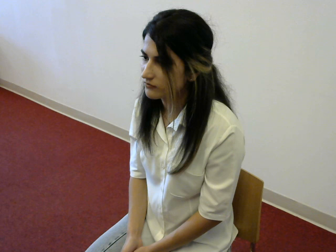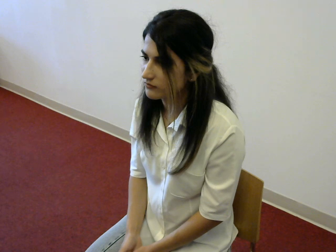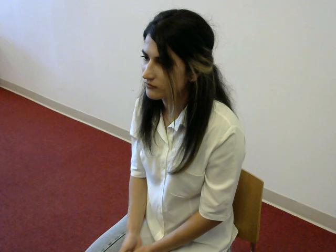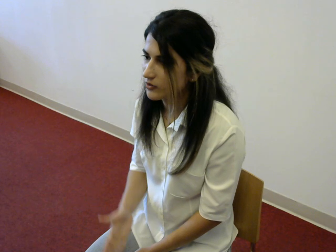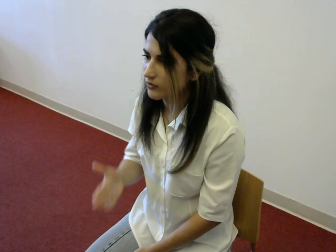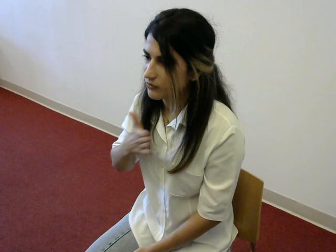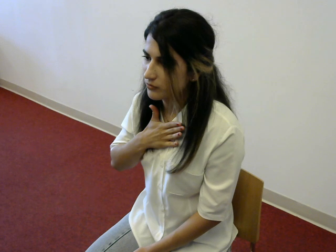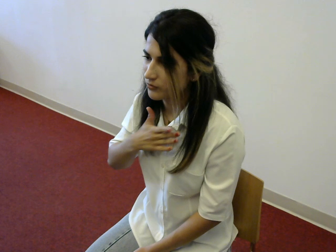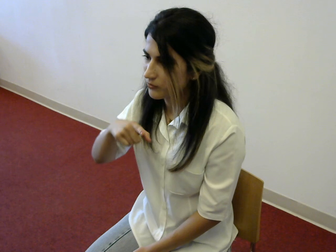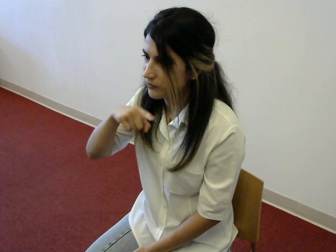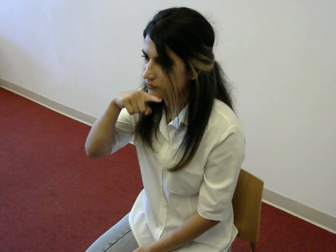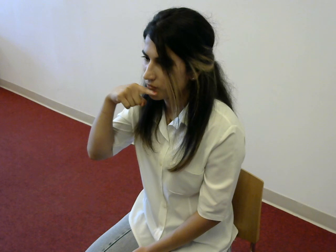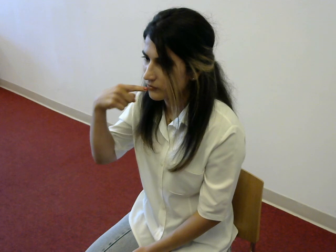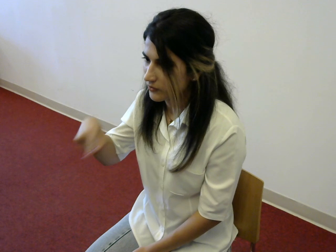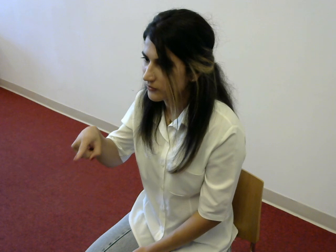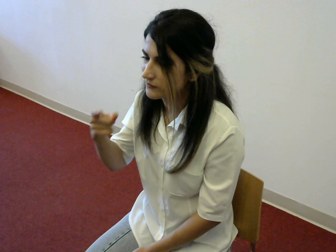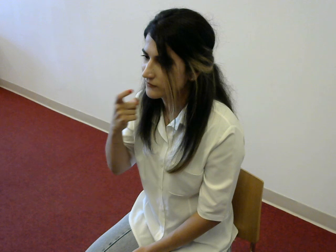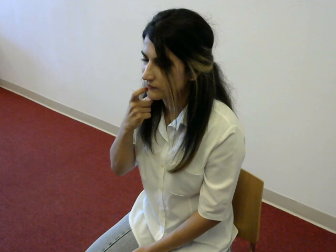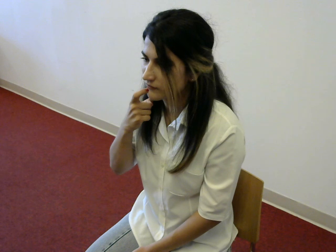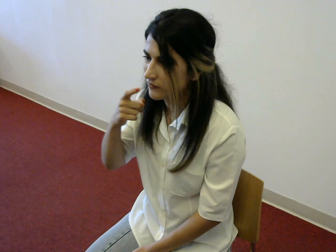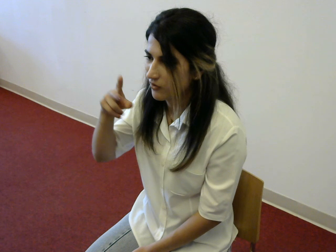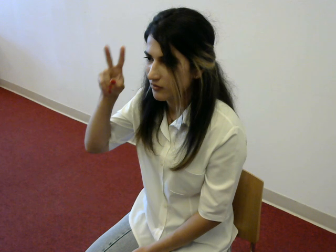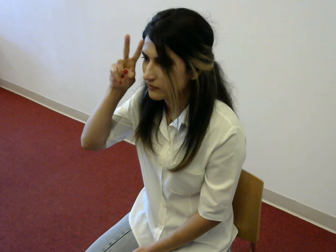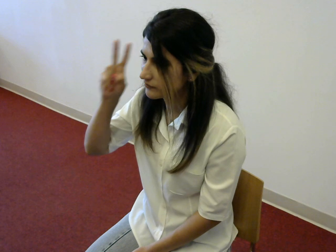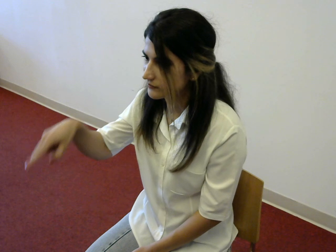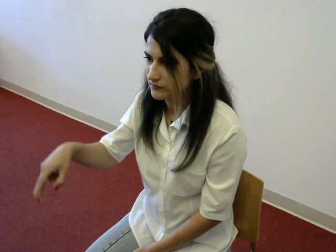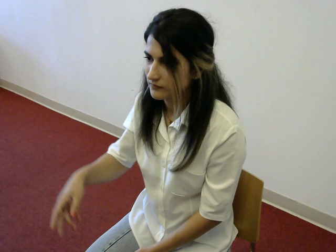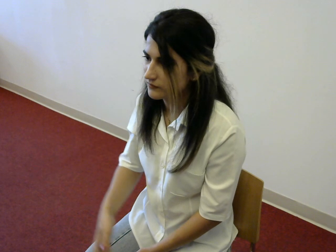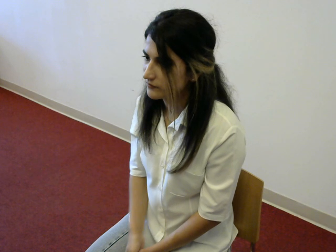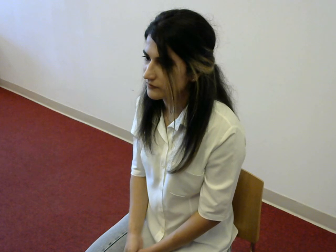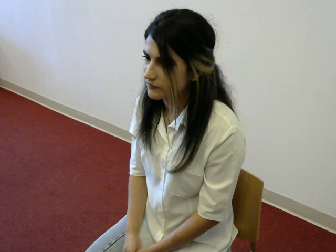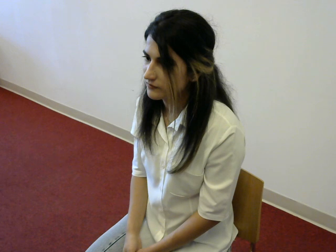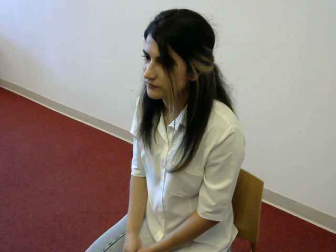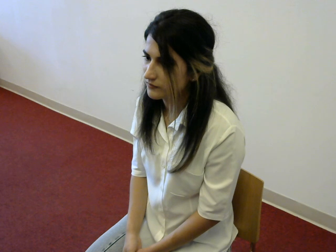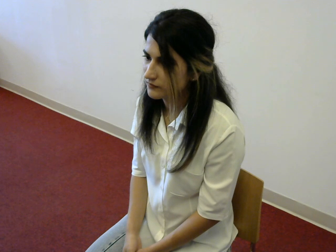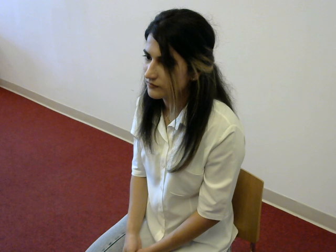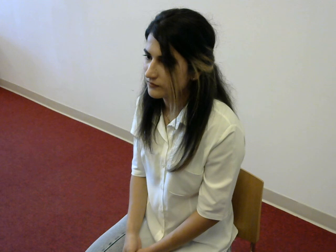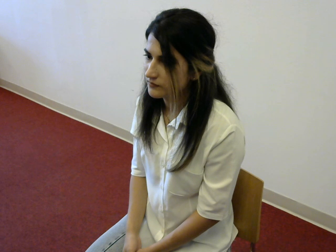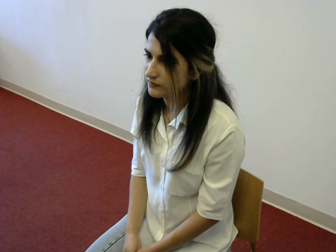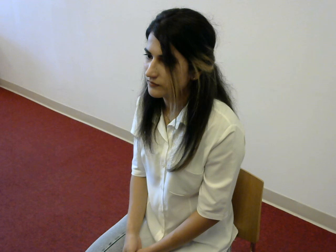Mən rus dilini bilmirəm